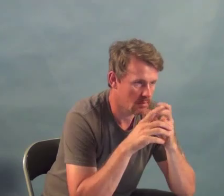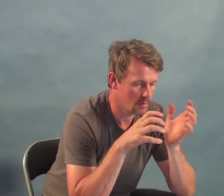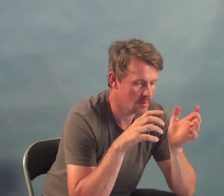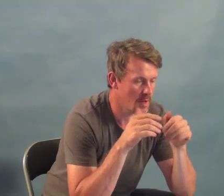McDonald's.